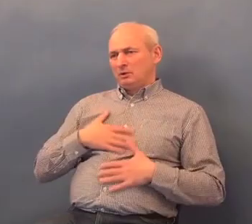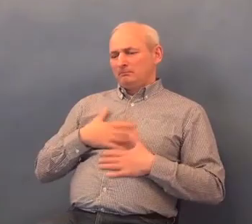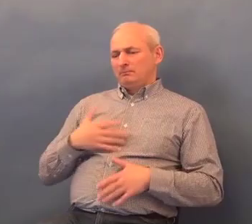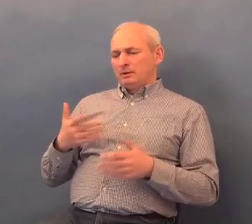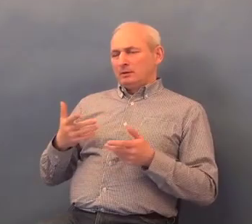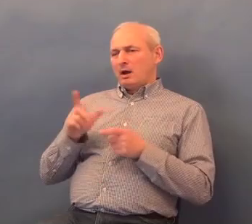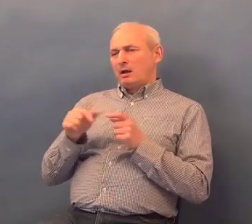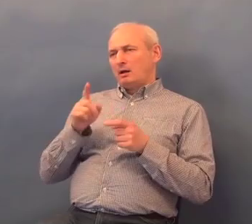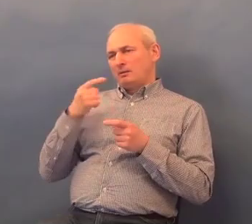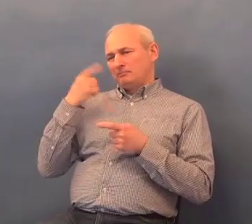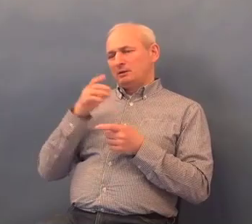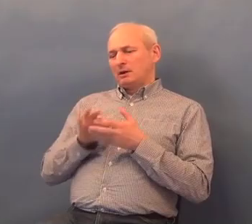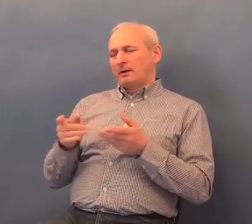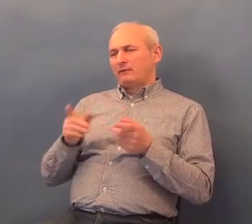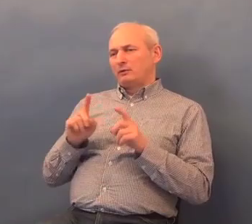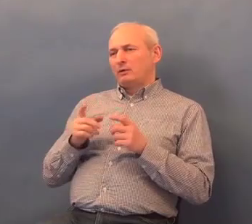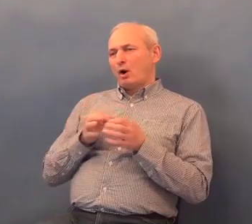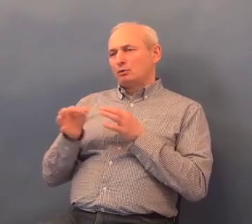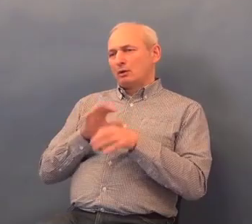Ale myślę, że to dlatego, żeby oszczędzać wodę.